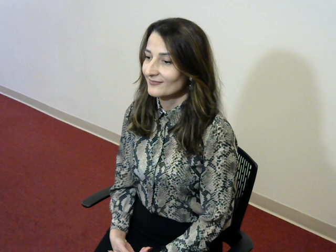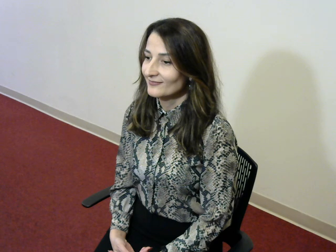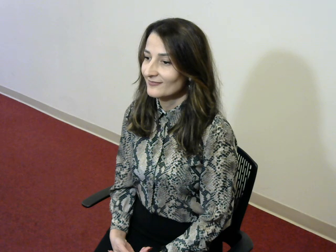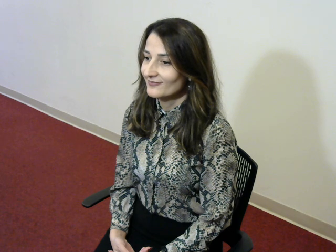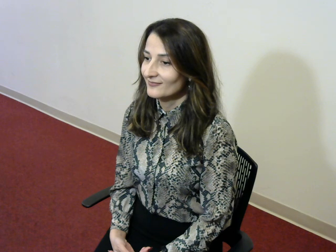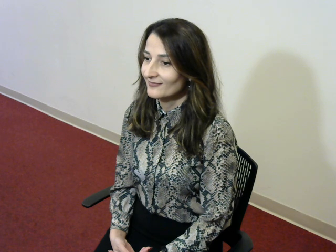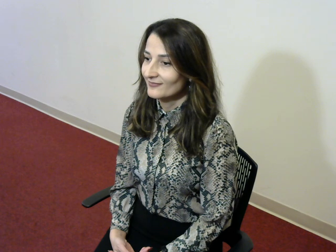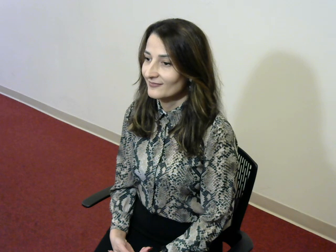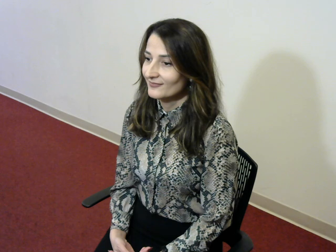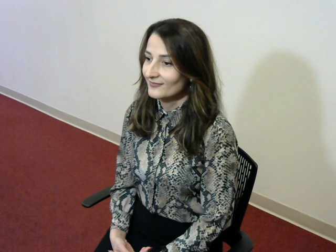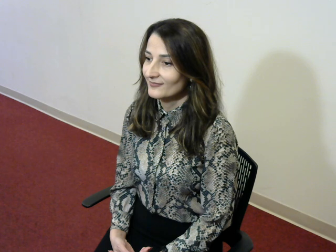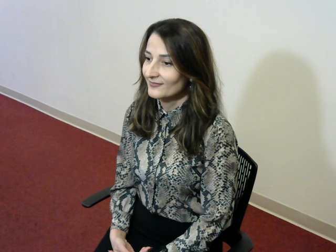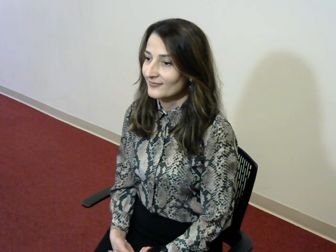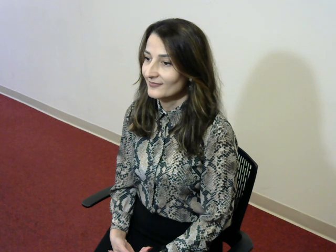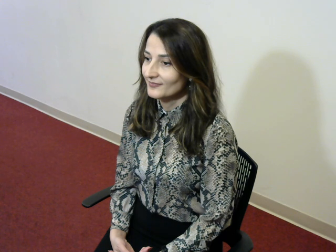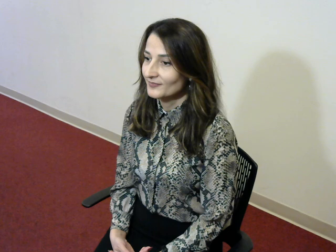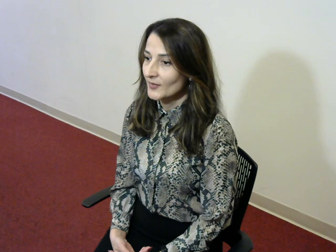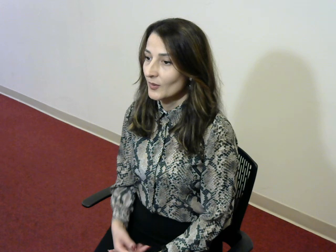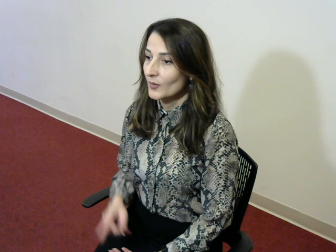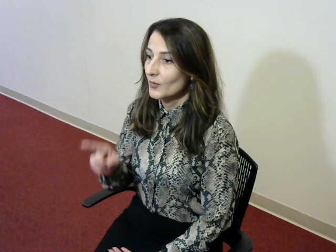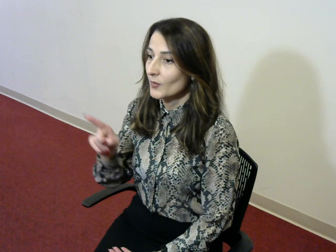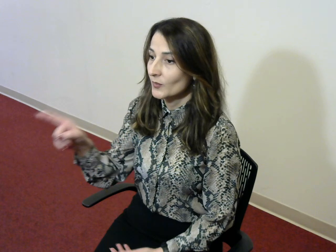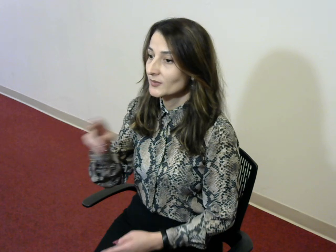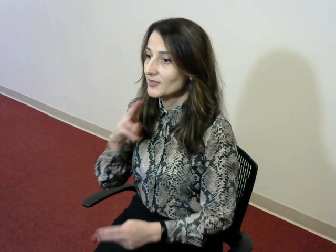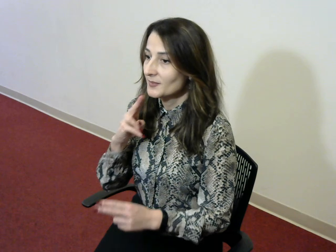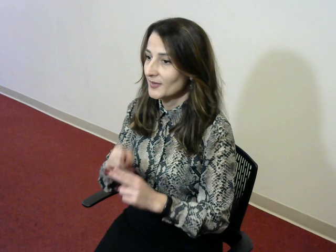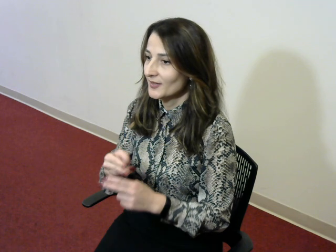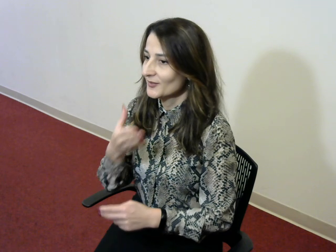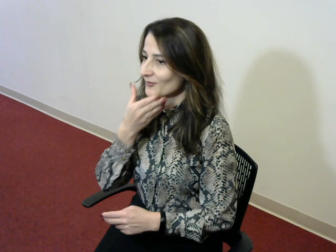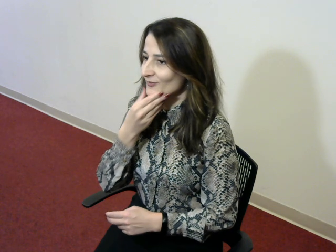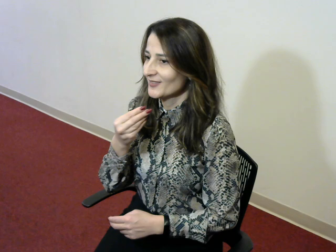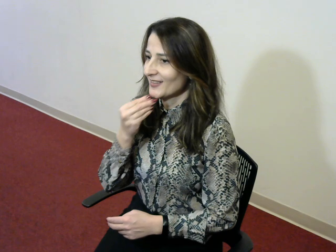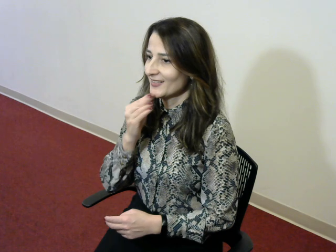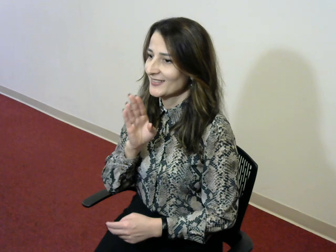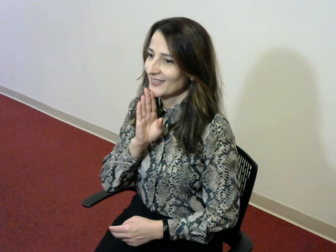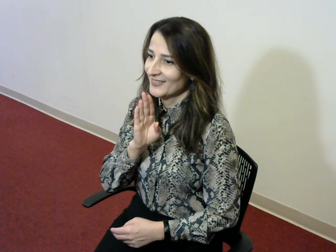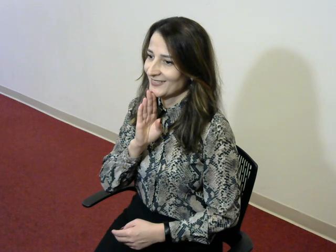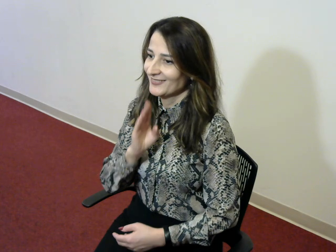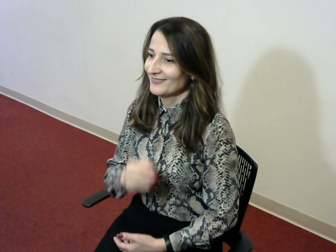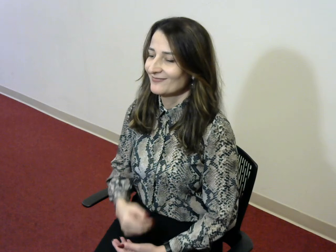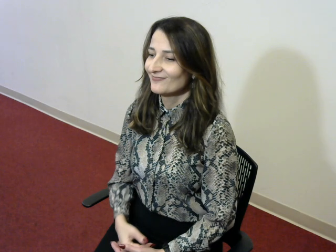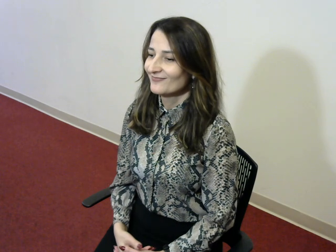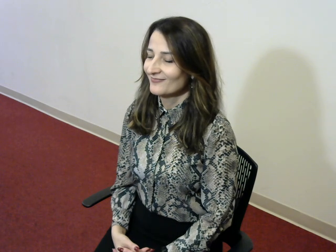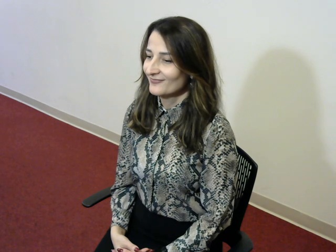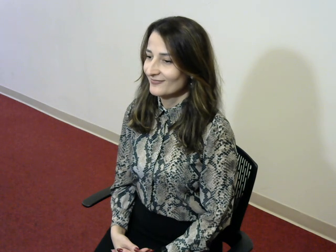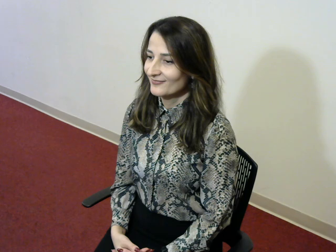Onun bacısı gözəl qızdır